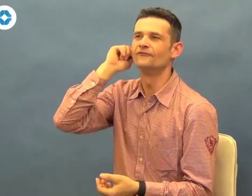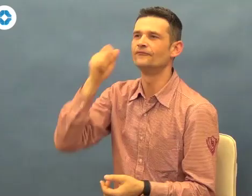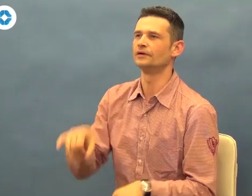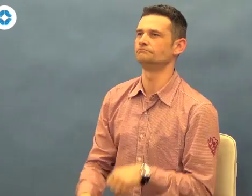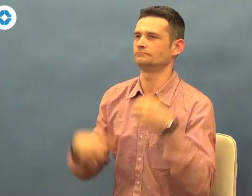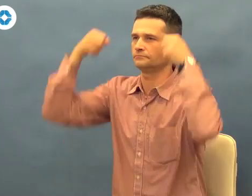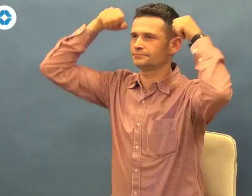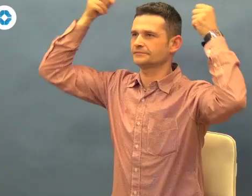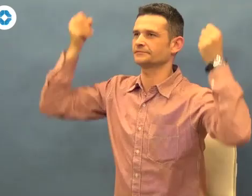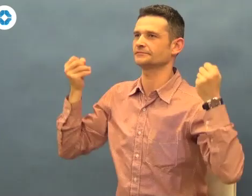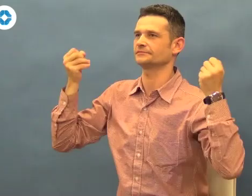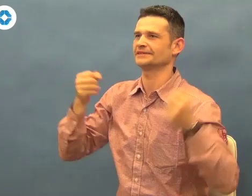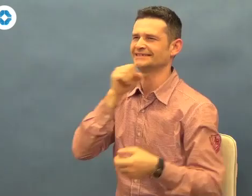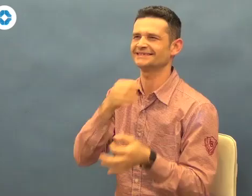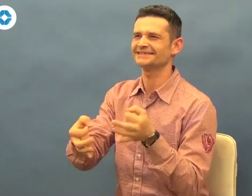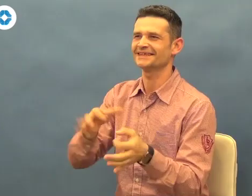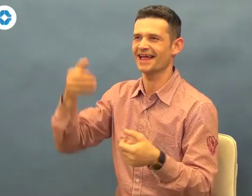Miała dwa kucyki w starodawnym stylu.